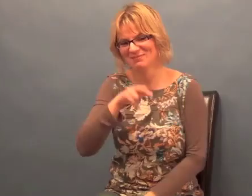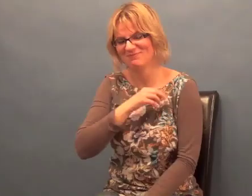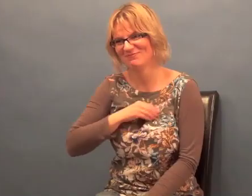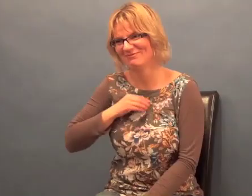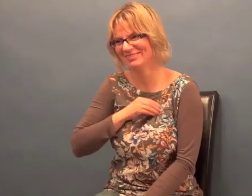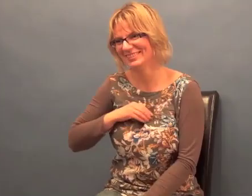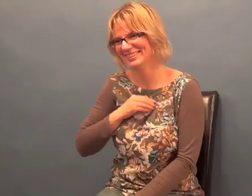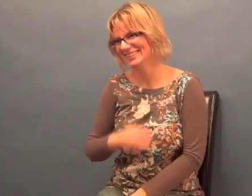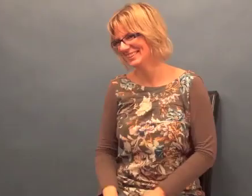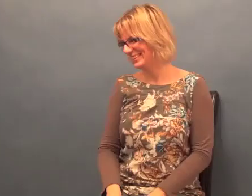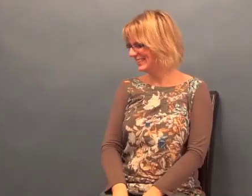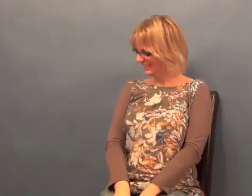Tata, gdy to zobaczył, zrozumiał, że był w błędzie.